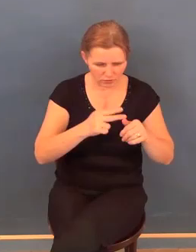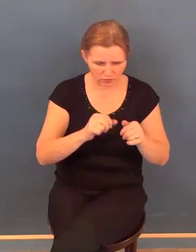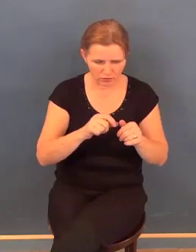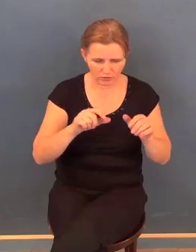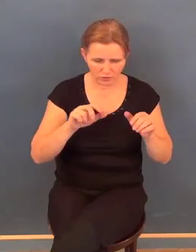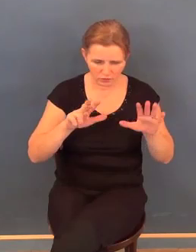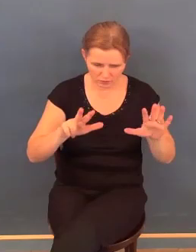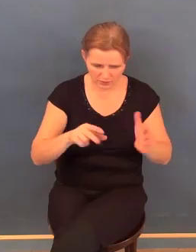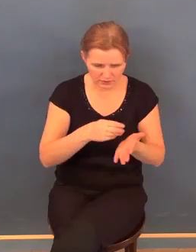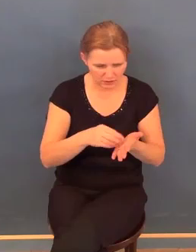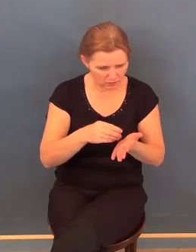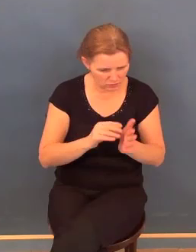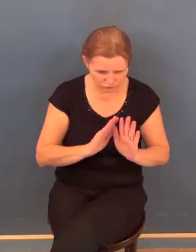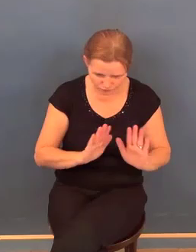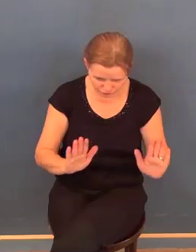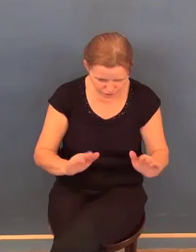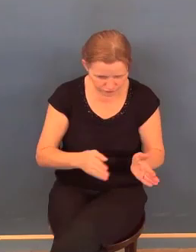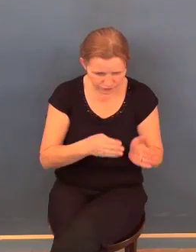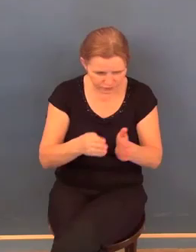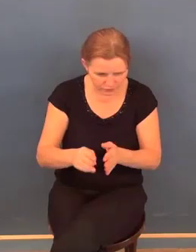Od szóstej trzydzieści do ósmej robię zakupy, więc nie.